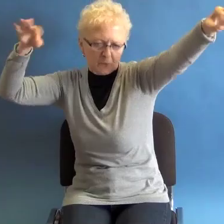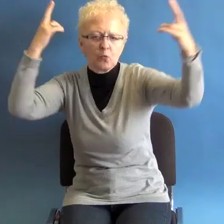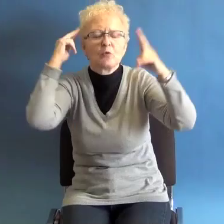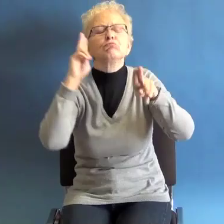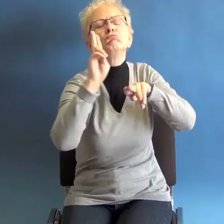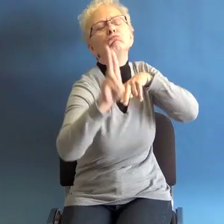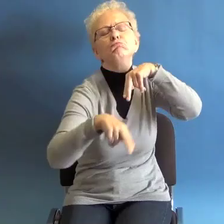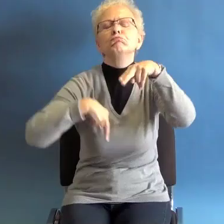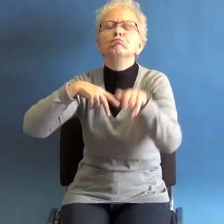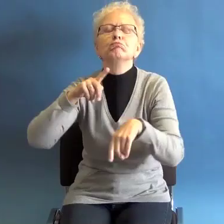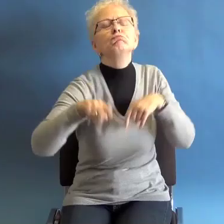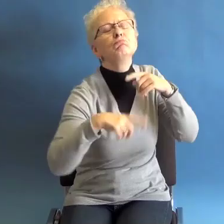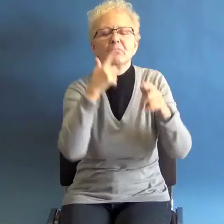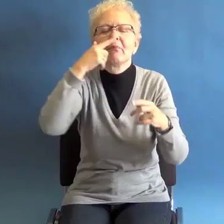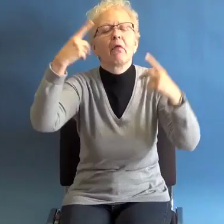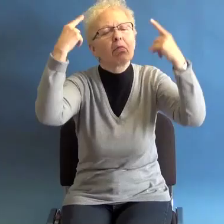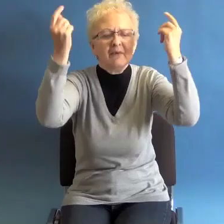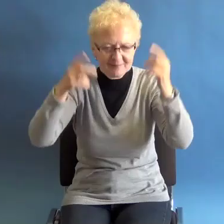Dumny królik idzie dalej z zamkniętymi oczami.